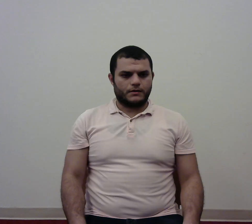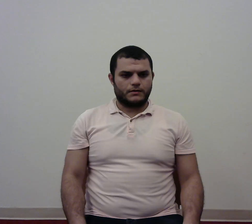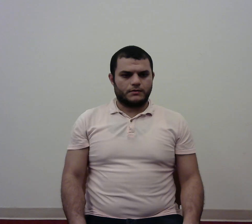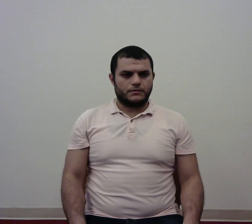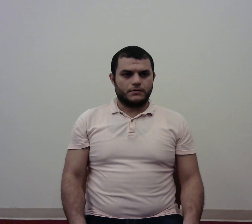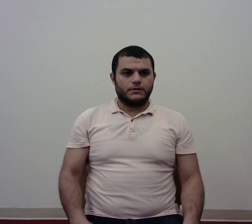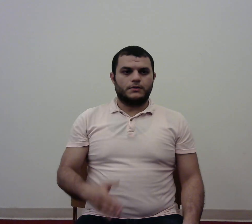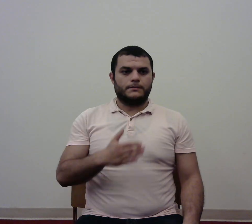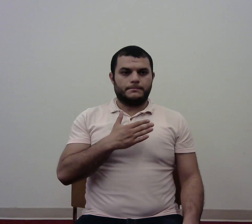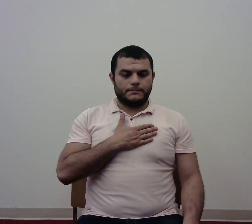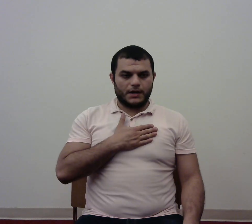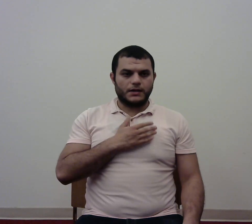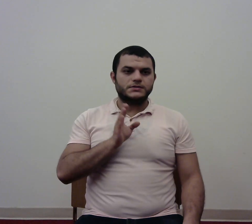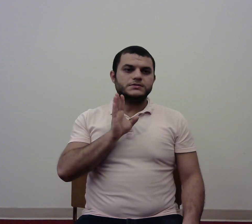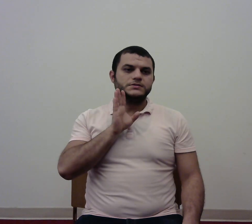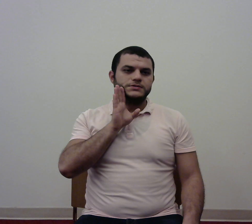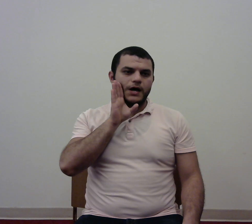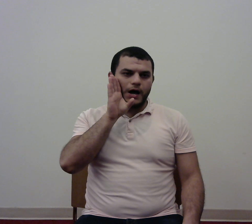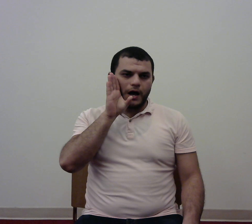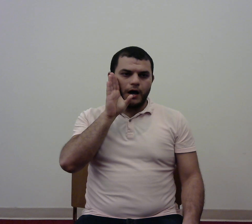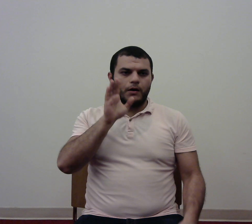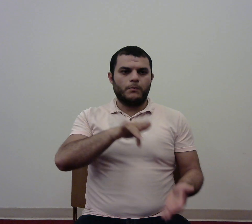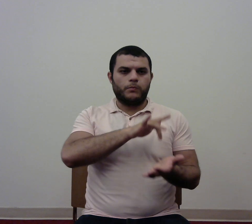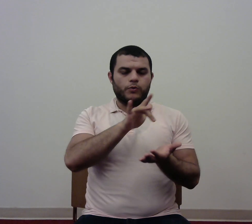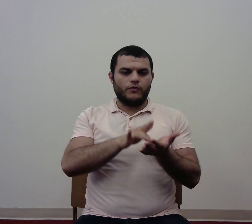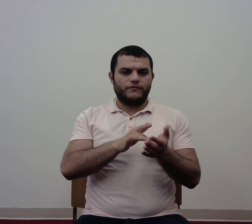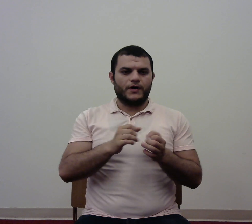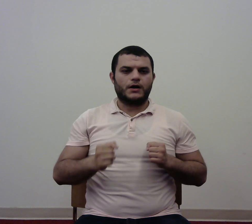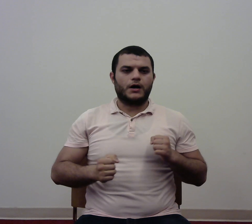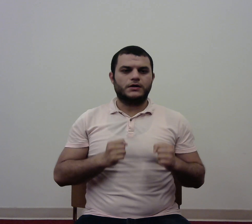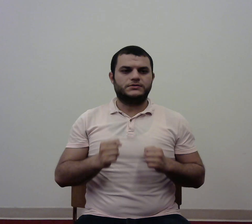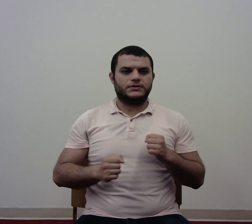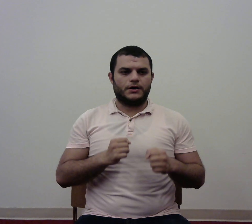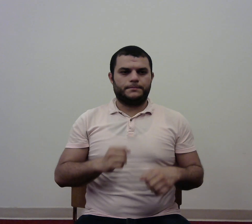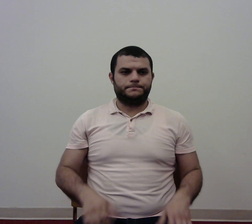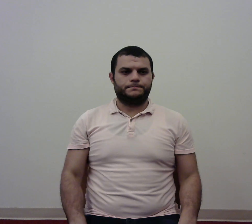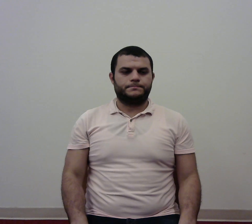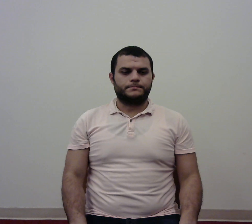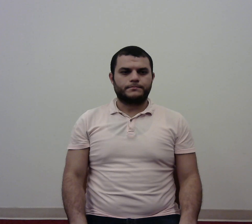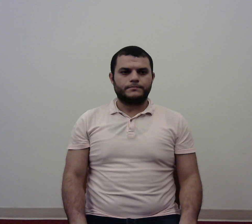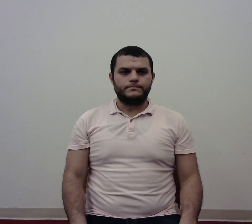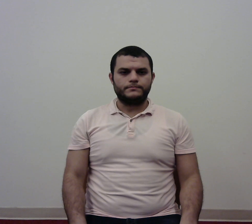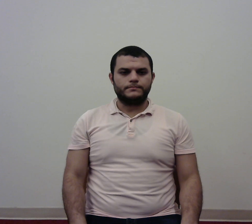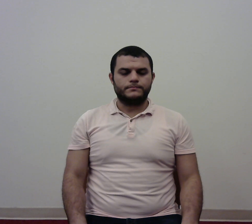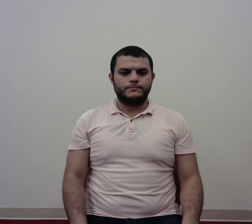Mən səhərlər bulvarda qaçıram